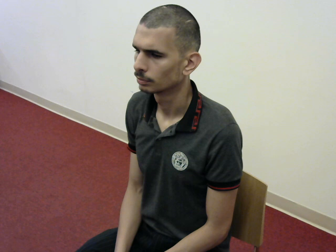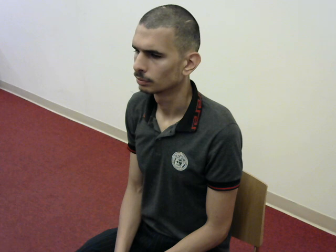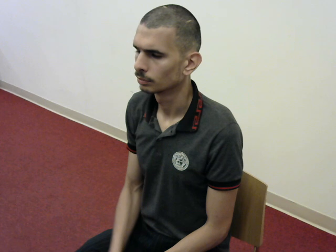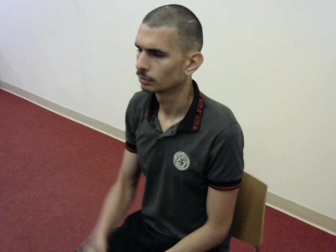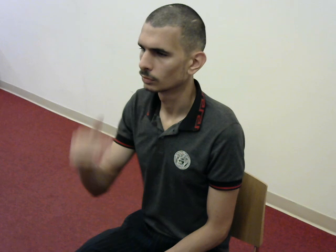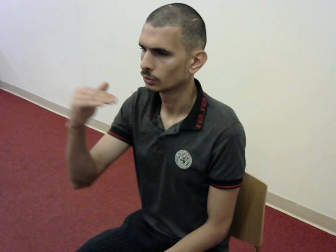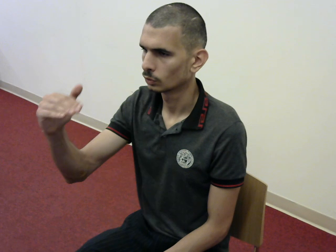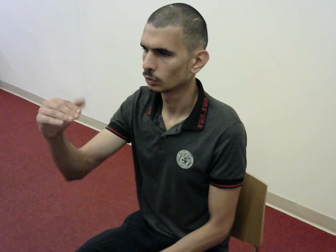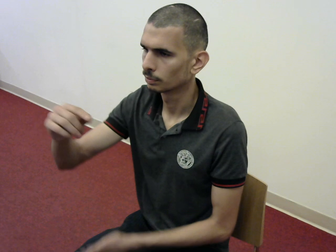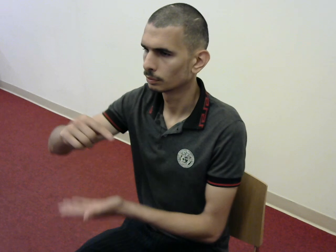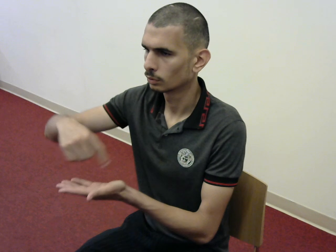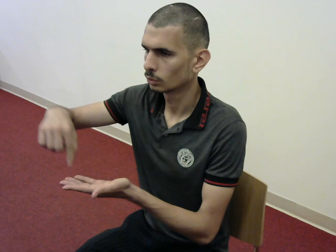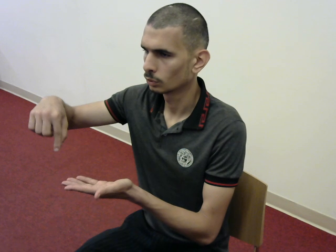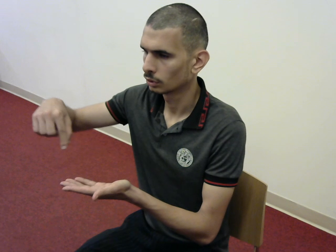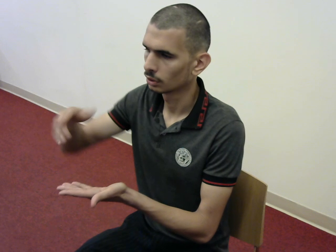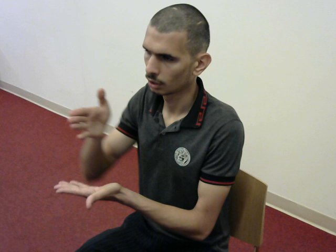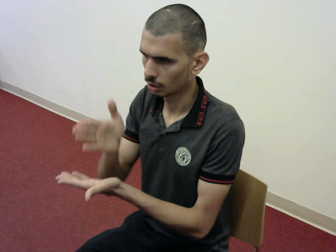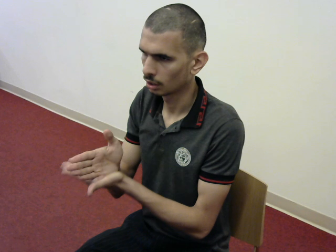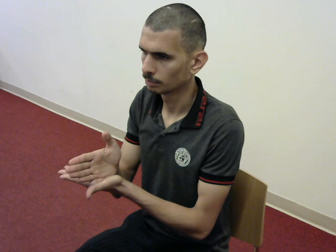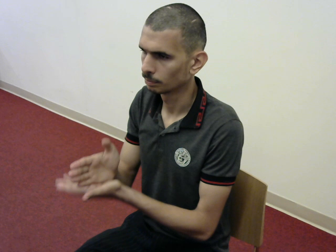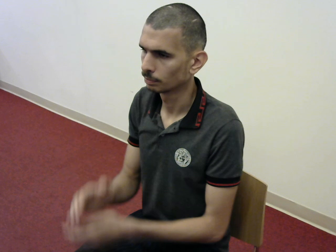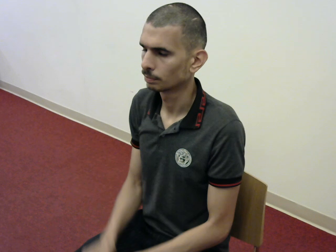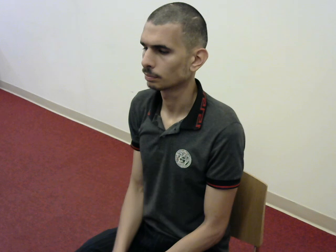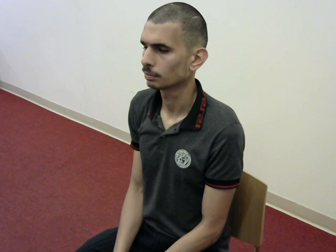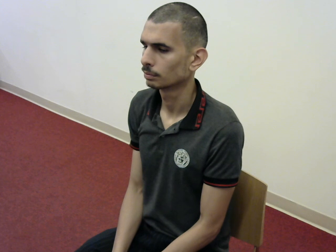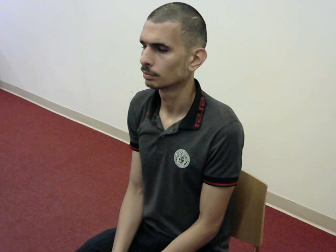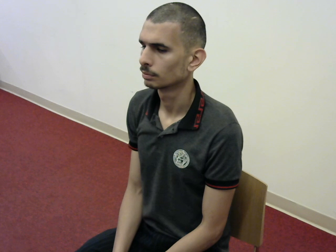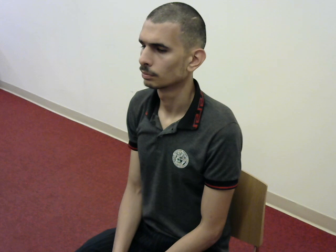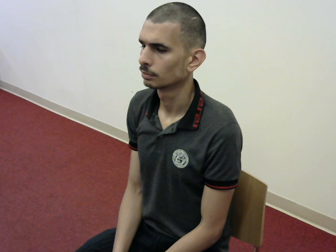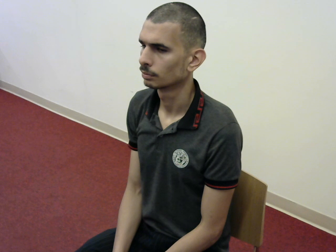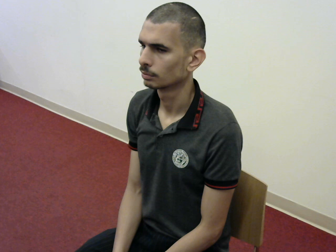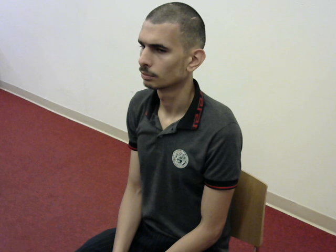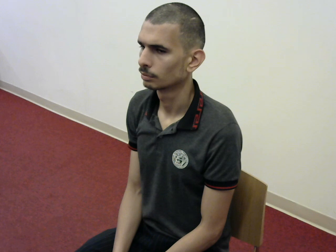Sizdə qələm varmı?